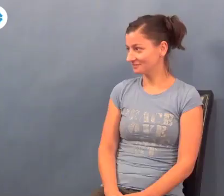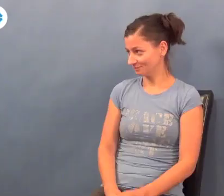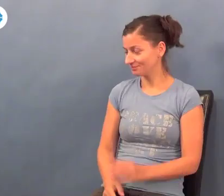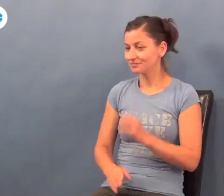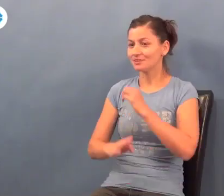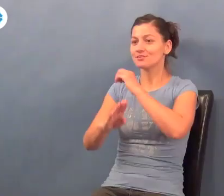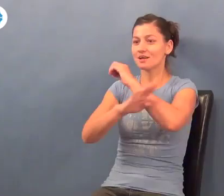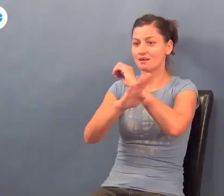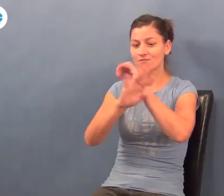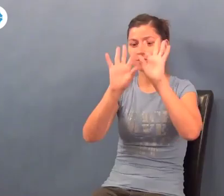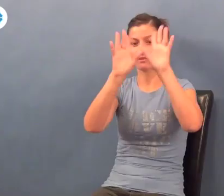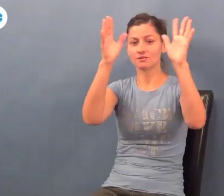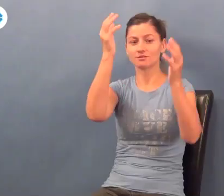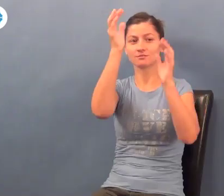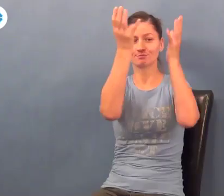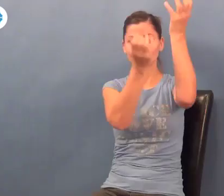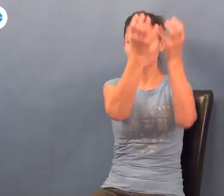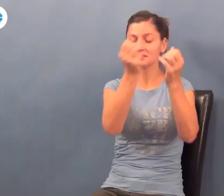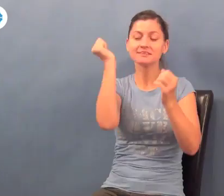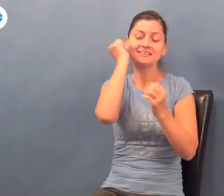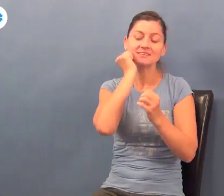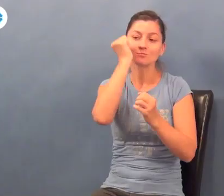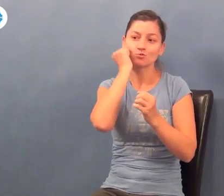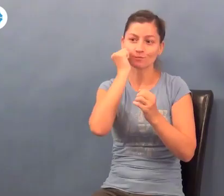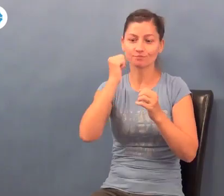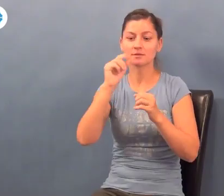Z drzewa zrywane są jabłka.